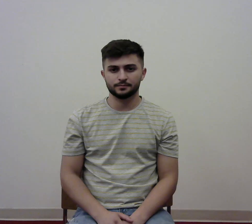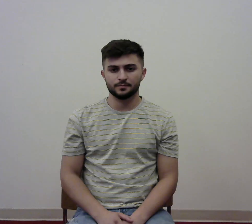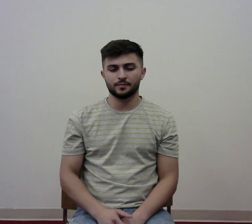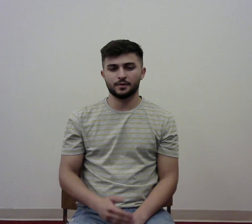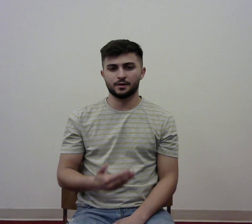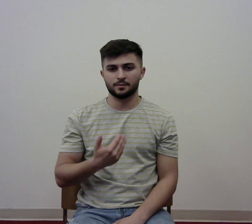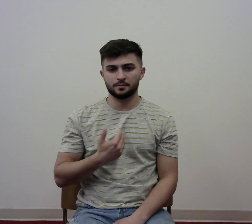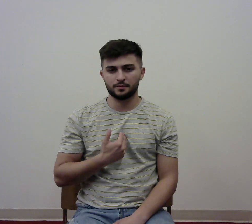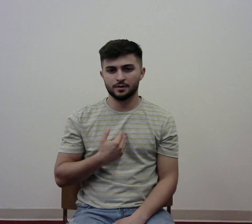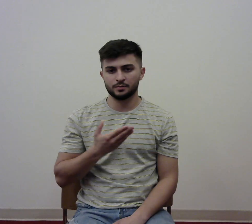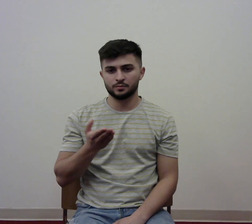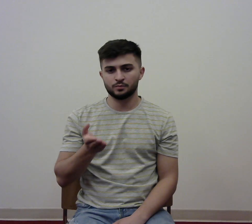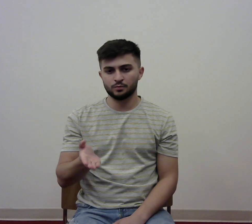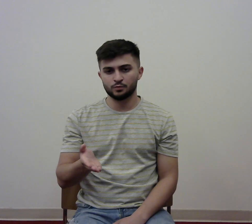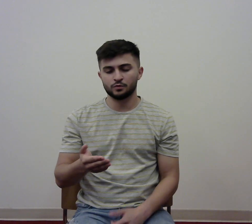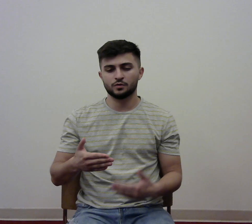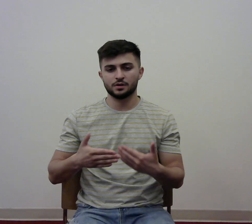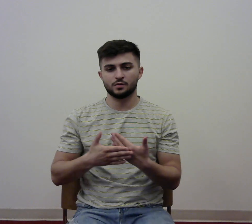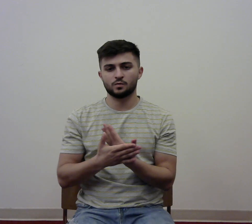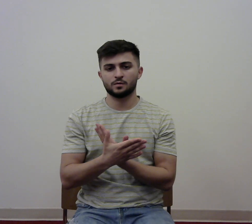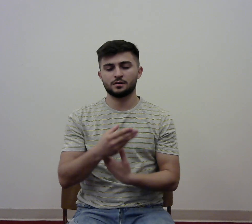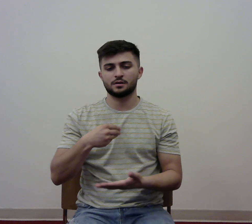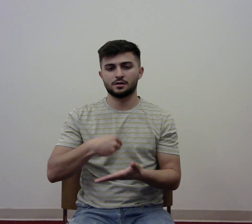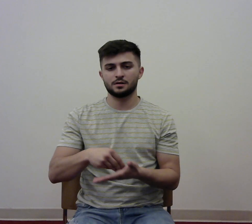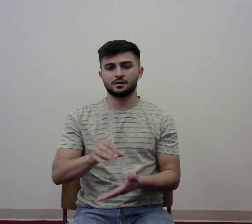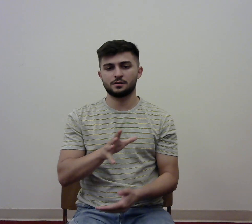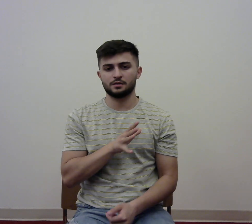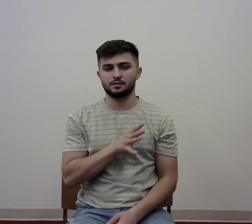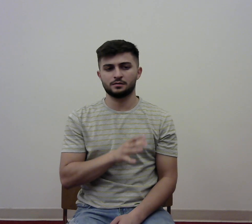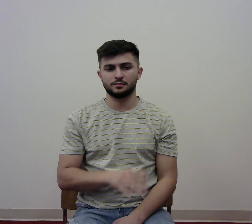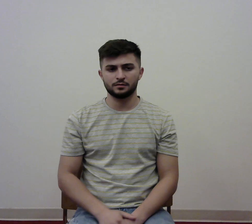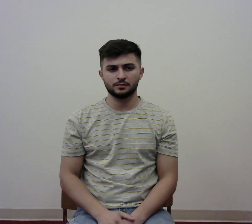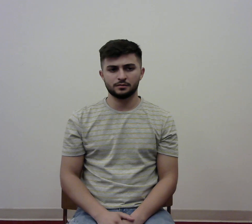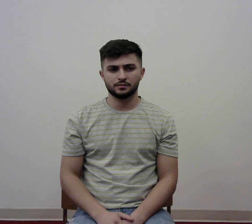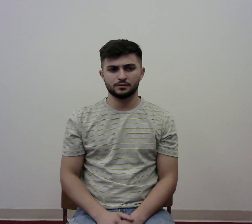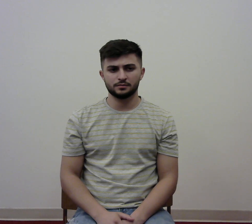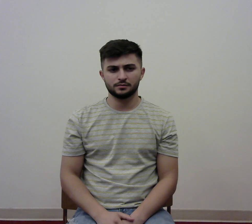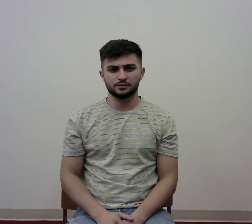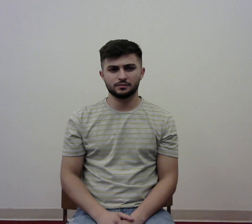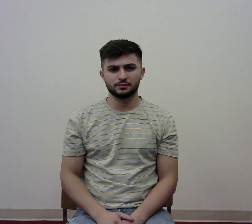Mən bunu yeni almışam